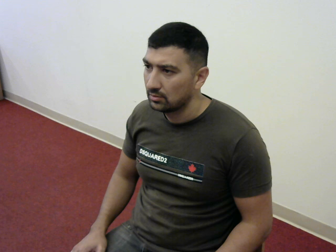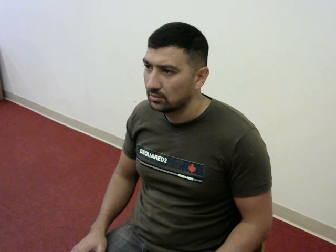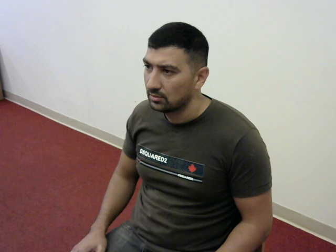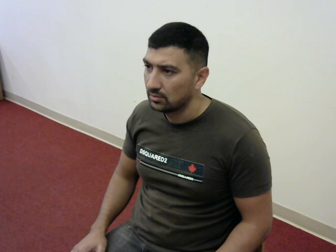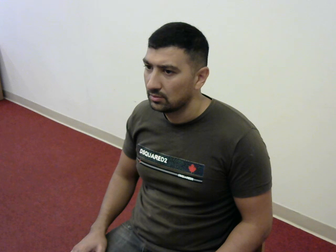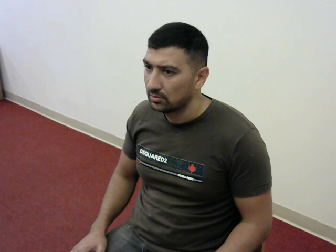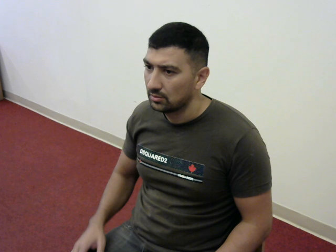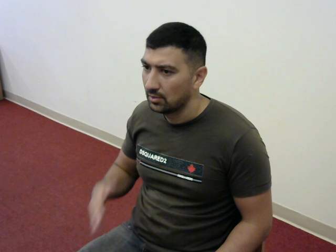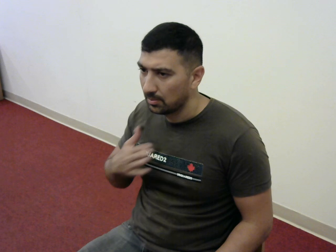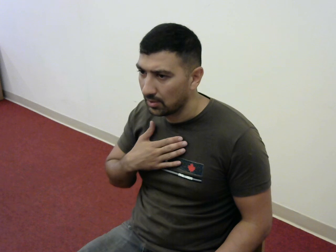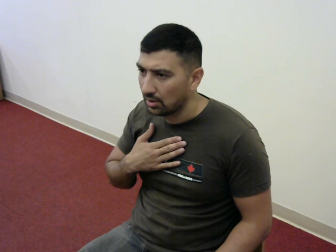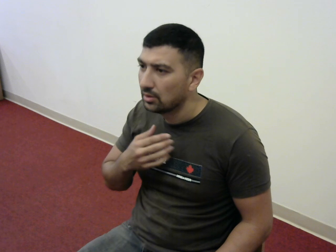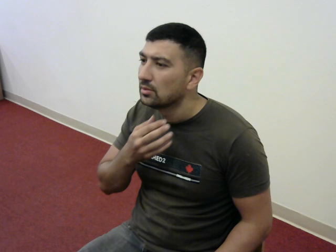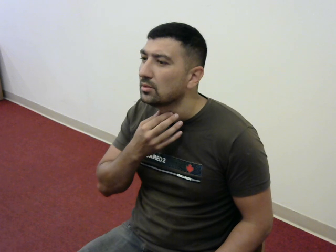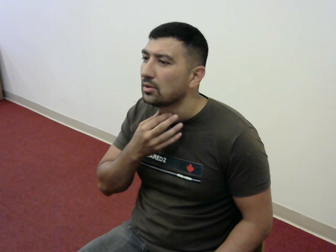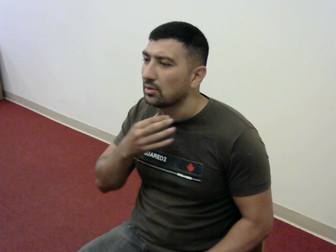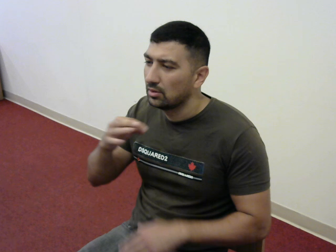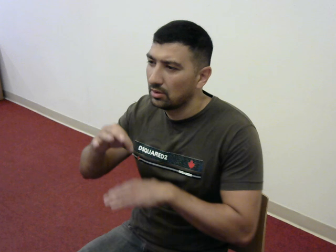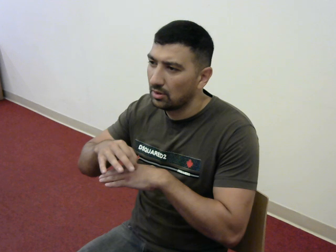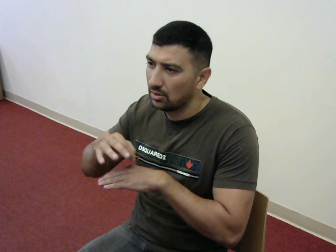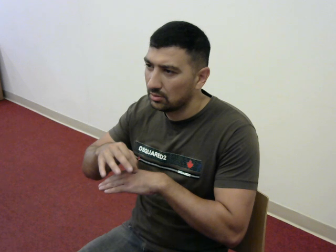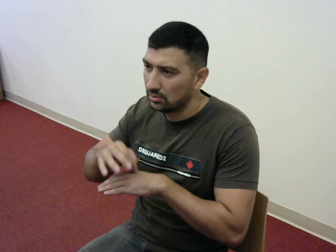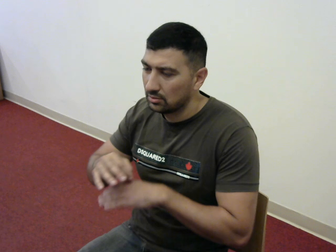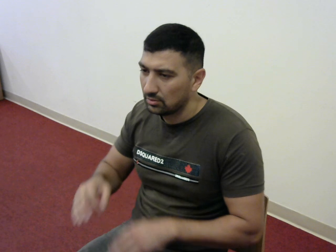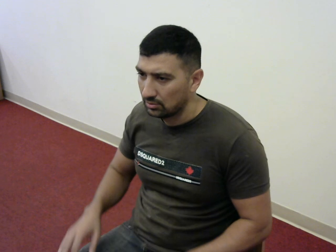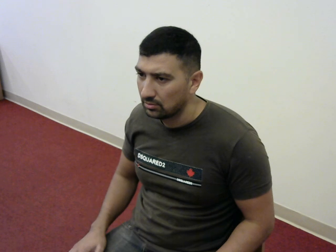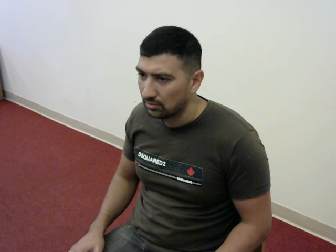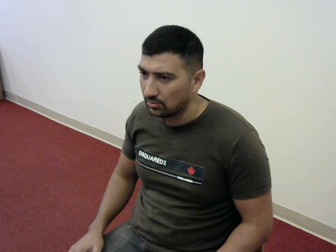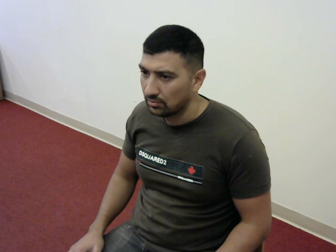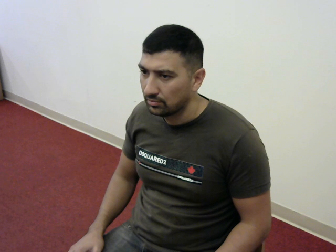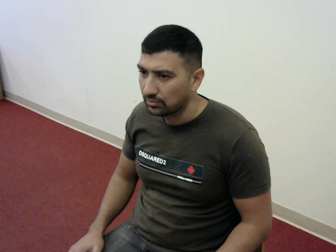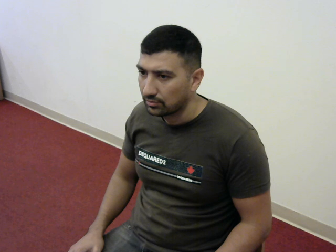Mənim boğazım ağrıyır